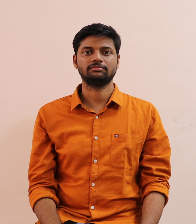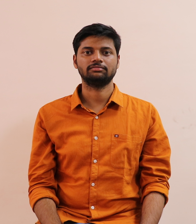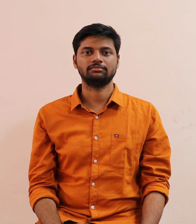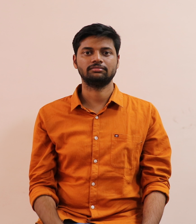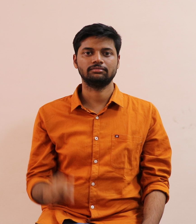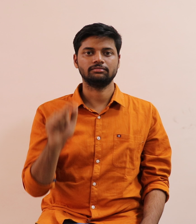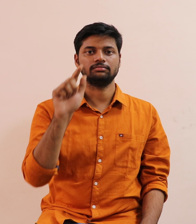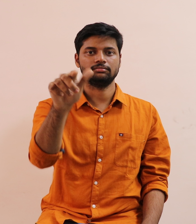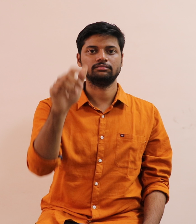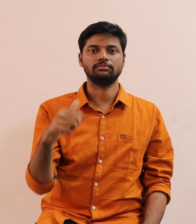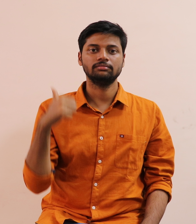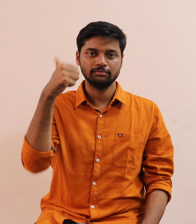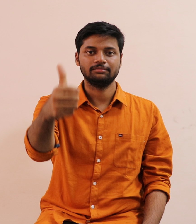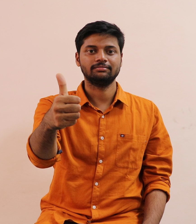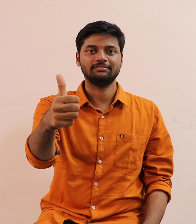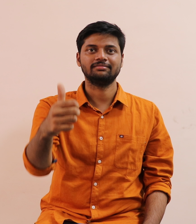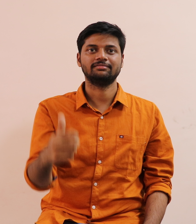you are good